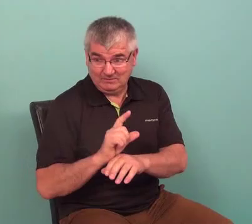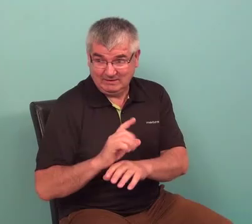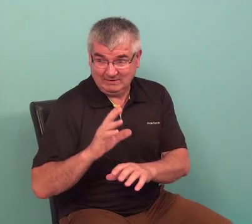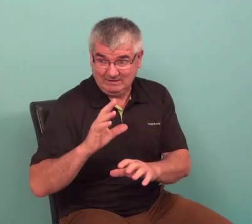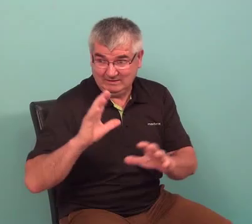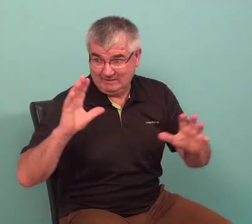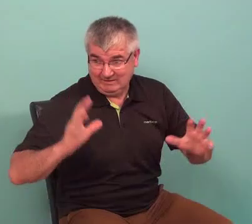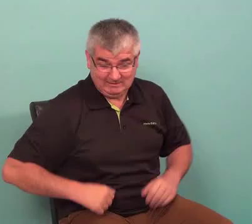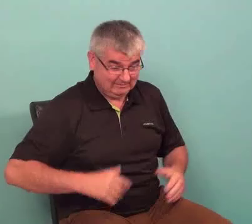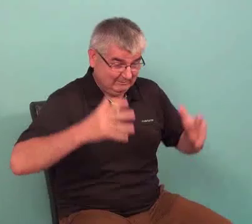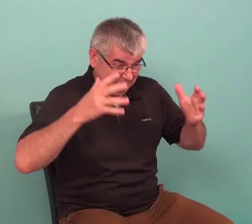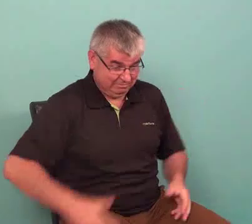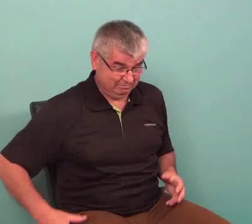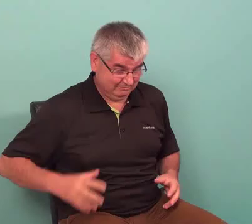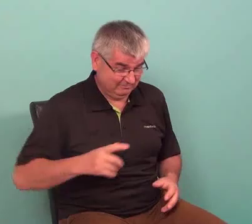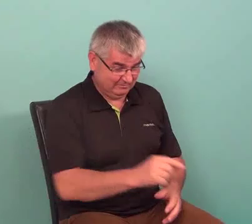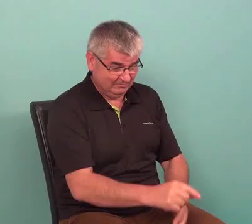Zrywa się, biegnie.